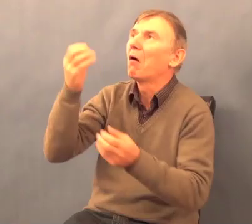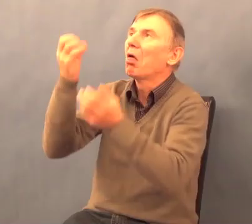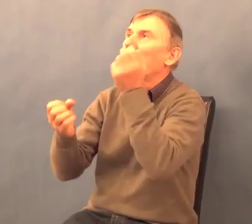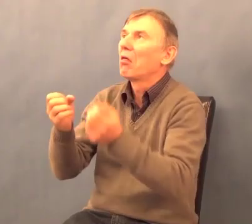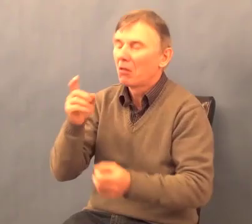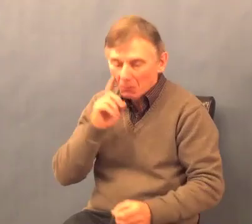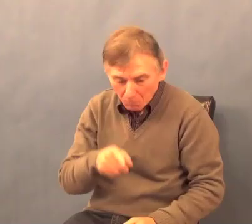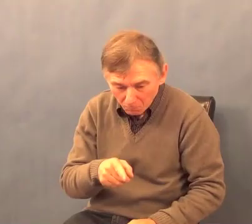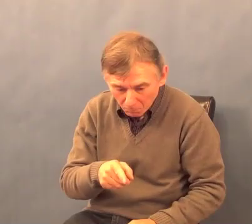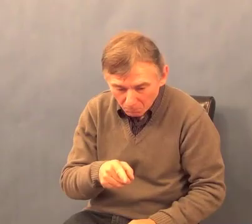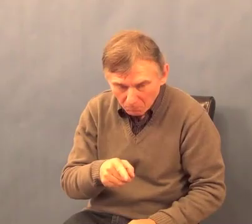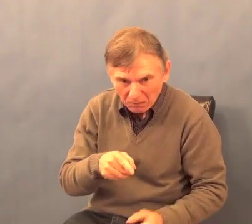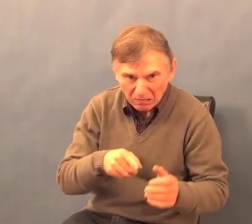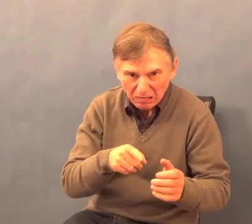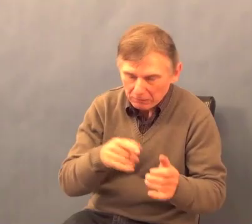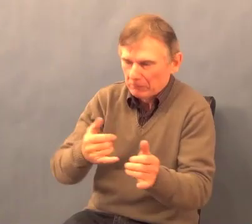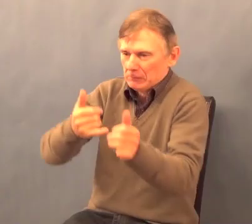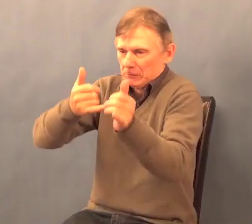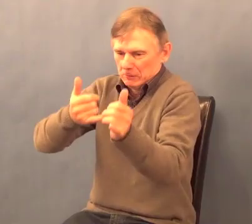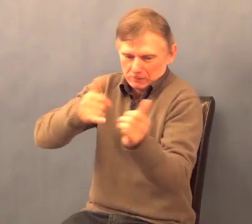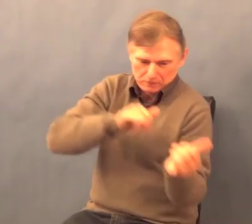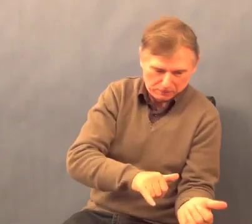Chłopak patrzy, zamierza się, ale musi odstawić rower.